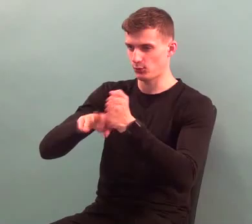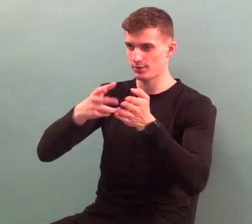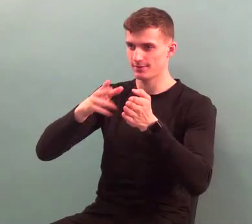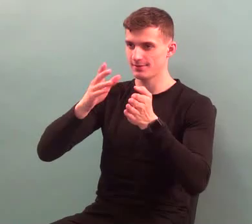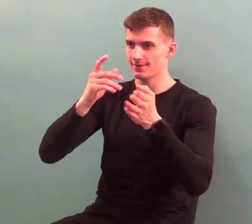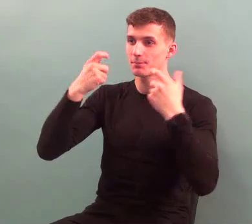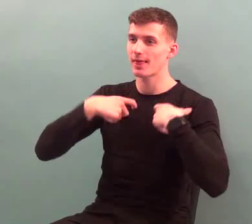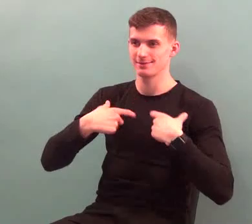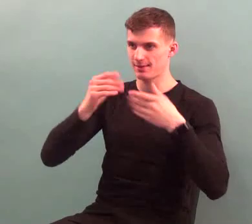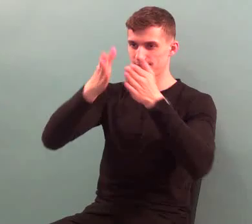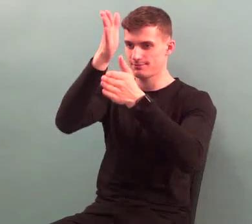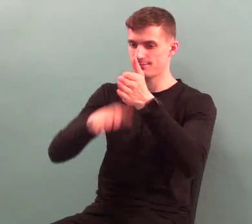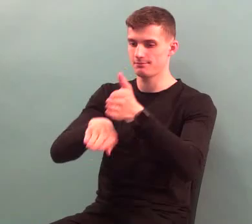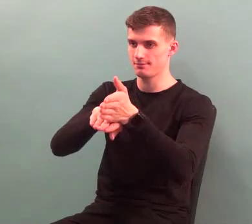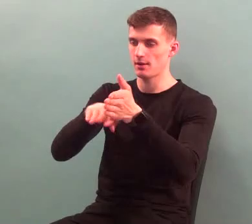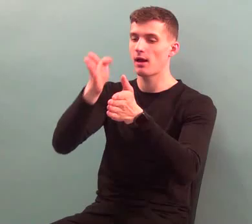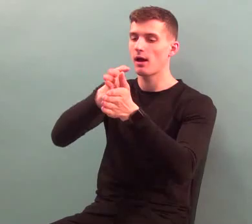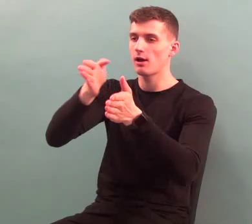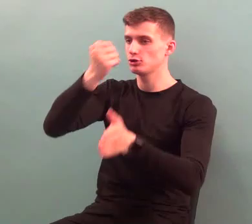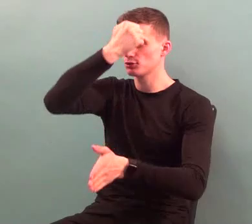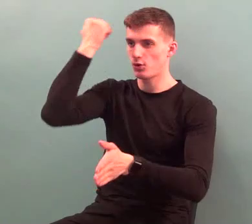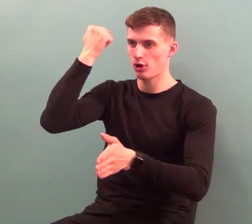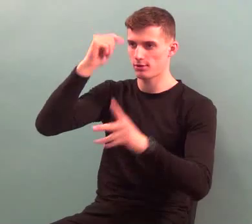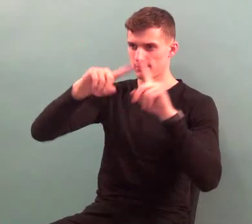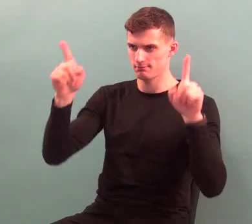Plecak z podstawką na szkło.